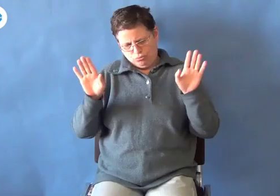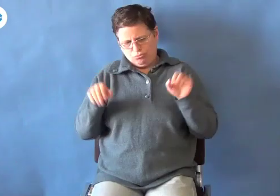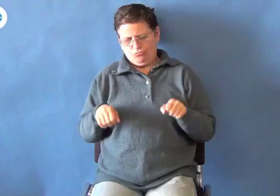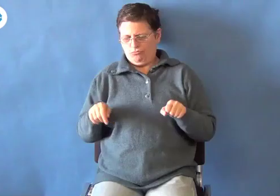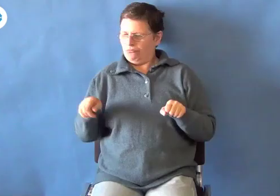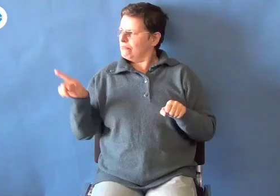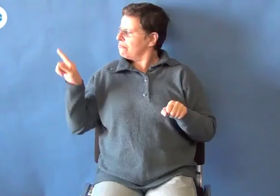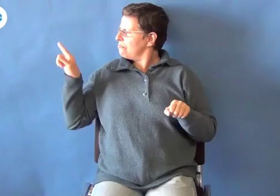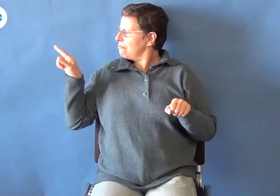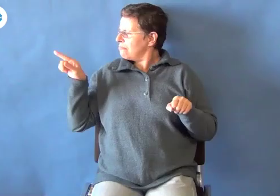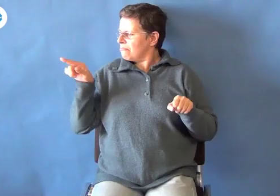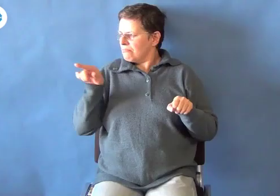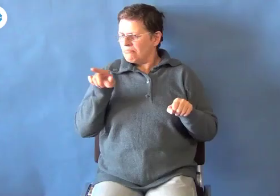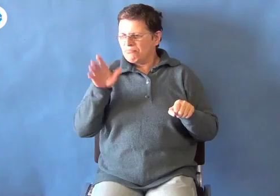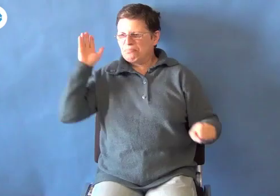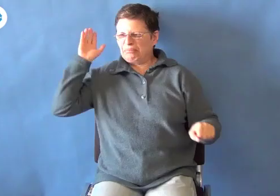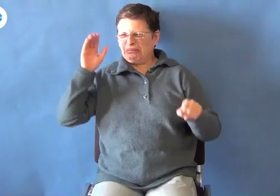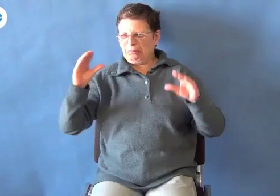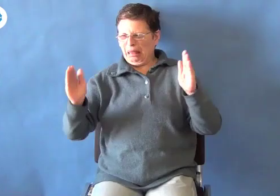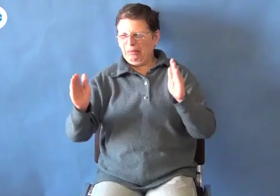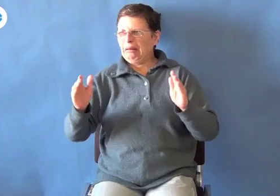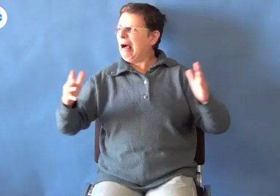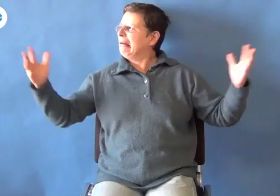Przejedzie mały pojazd.